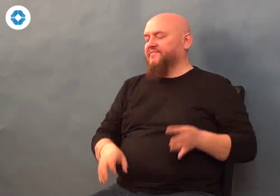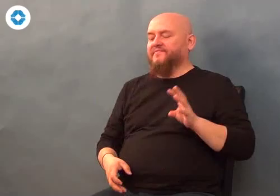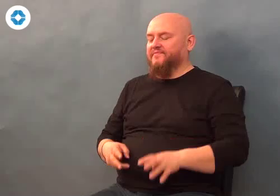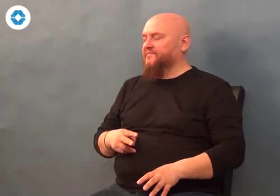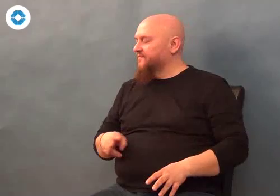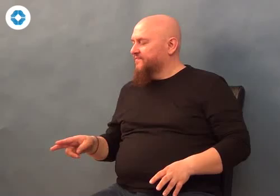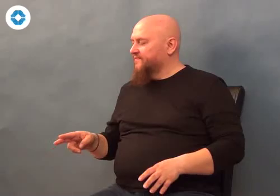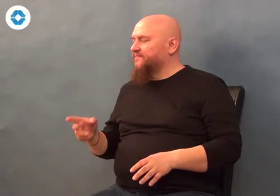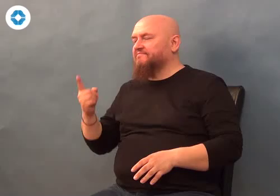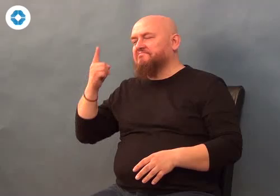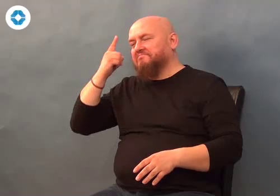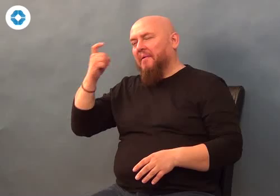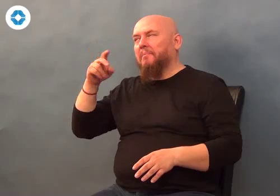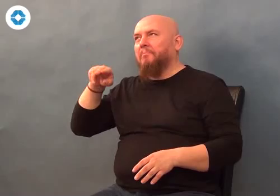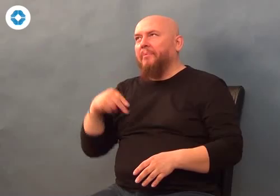Spogląda w bok, pamięta, że tam spadła mu gruszka.